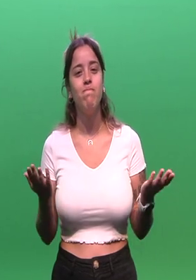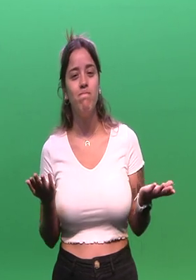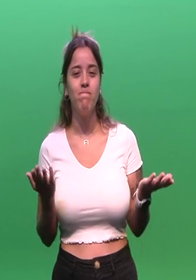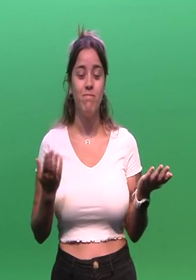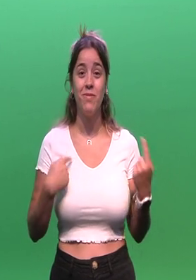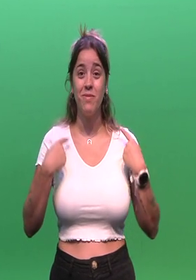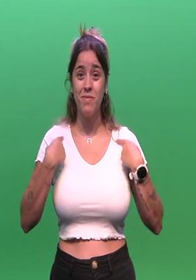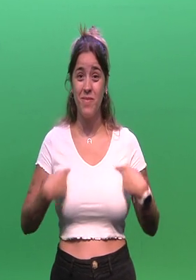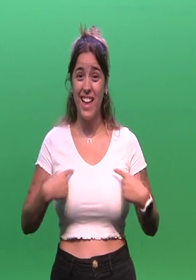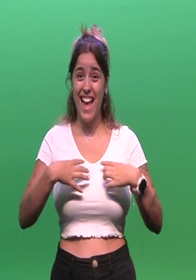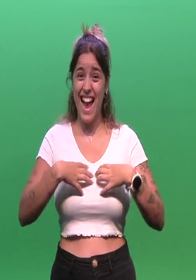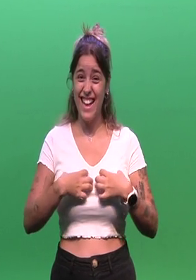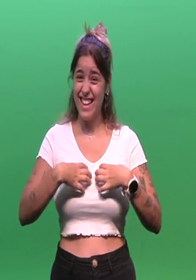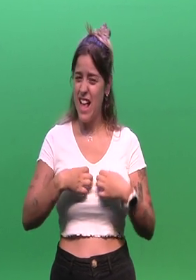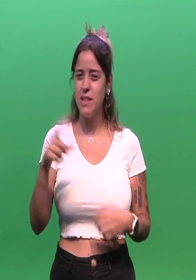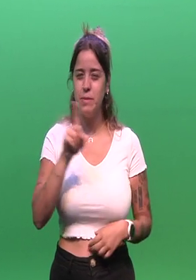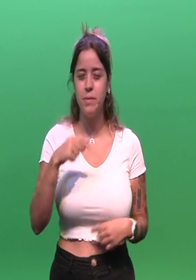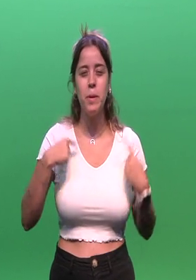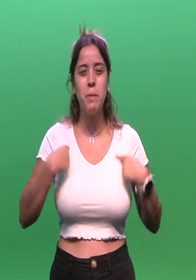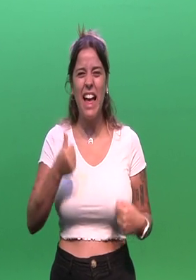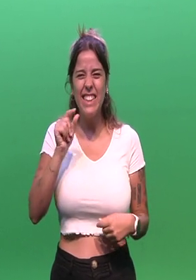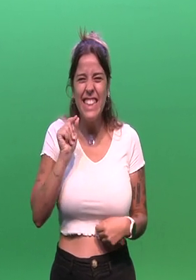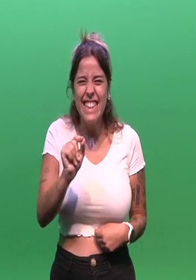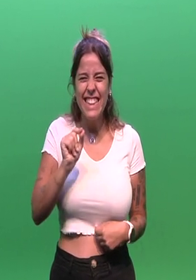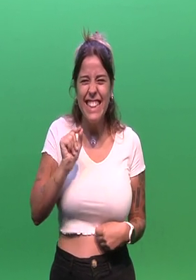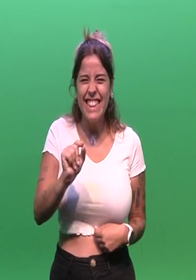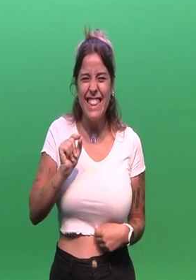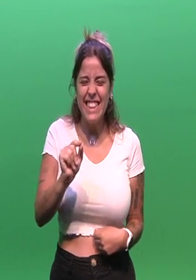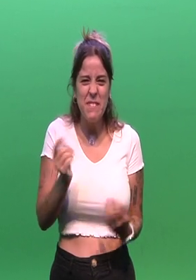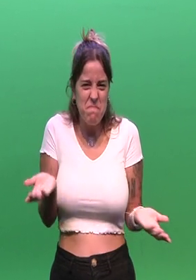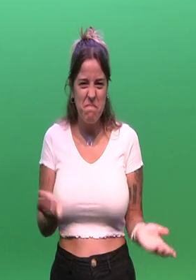No sento contraccions, sento com una mena de punxades, és estrany.